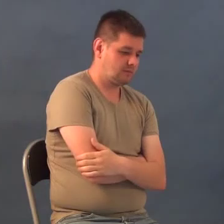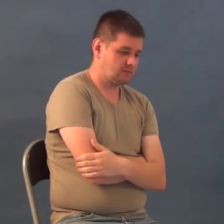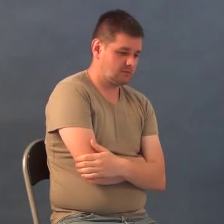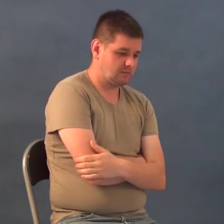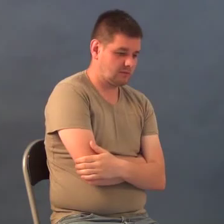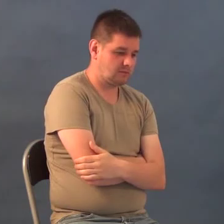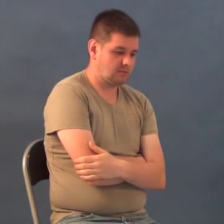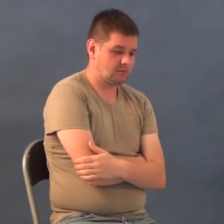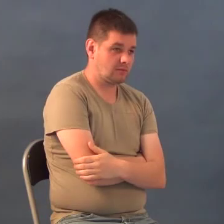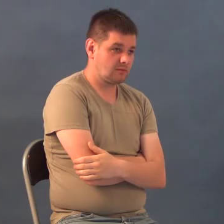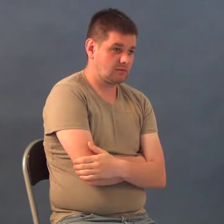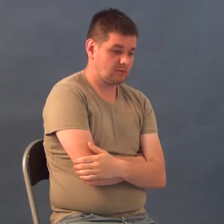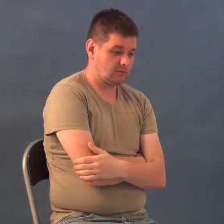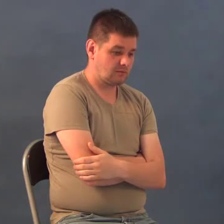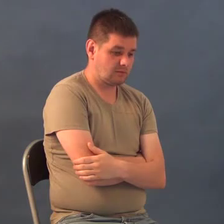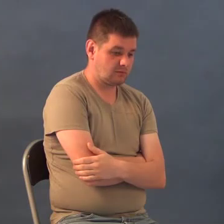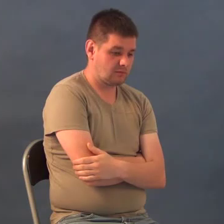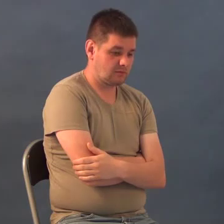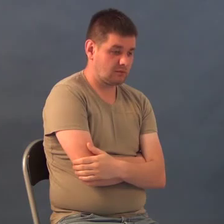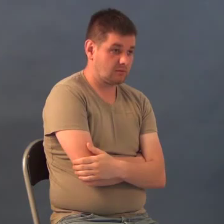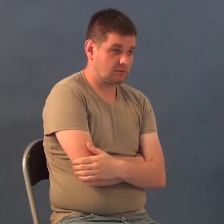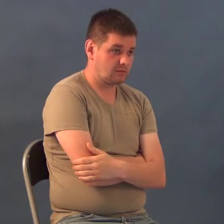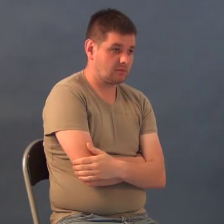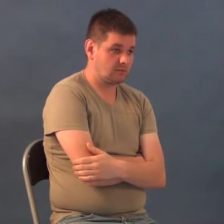Też, czwartek, piątek, sobota, niedziela.